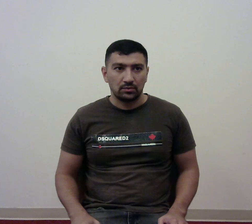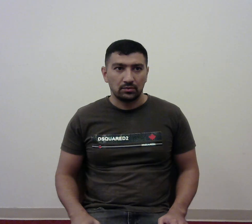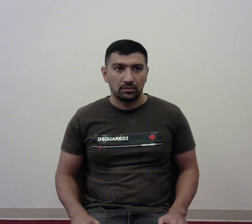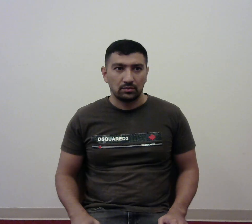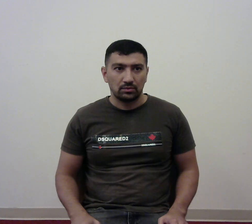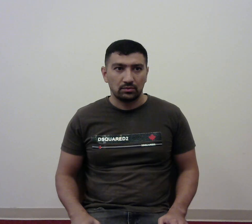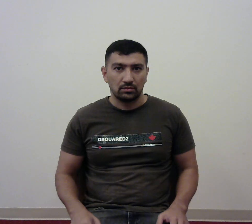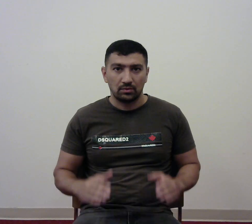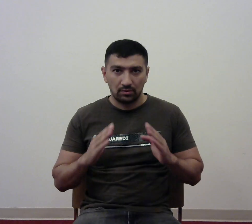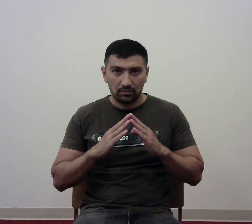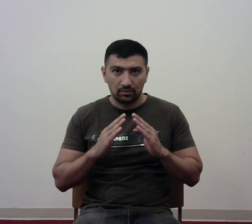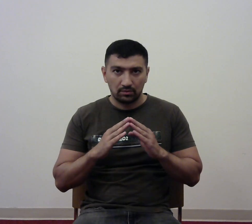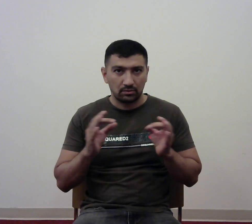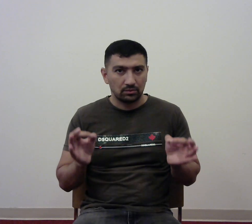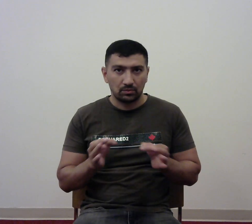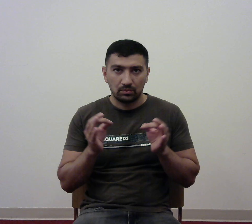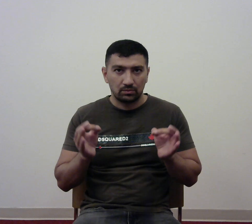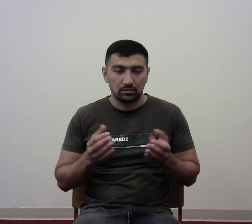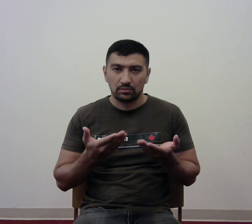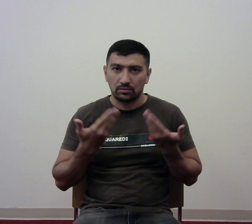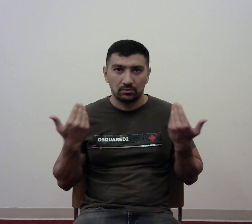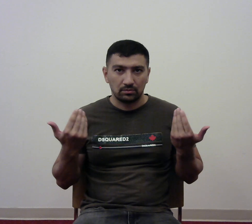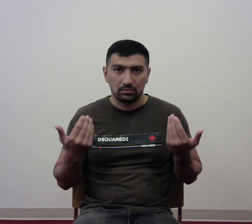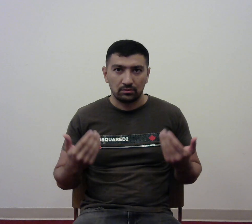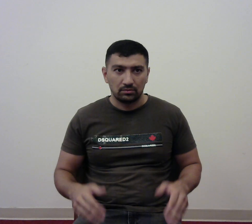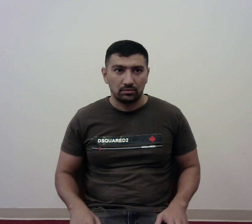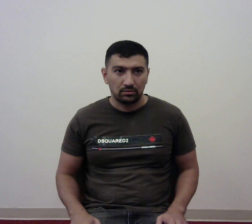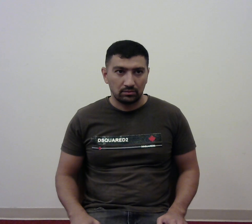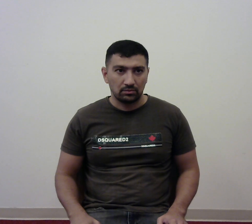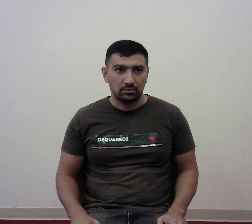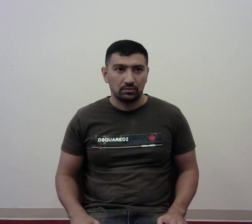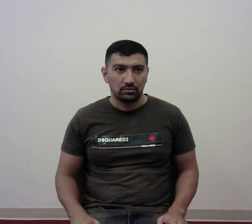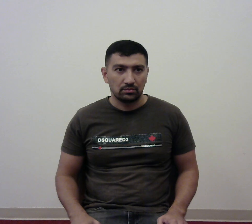Evdə heç kəs yoxdur